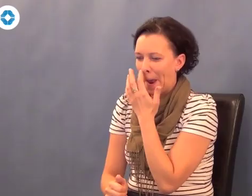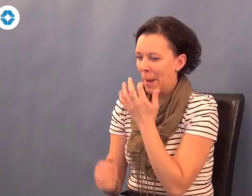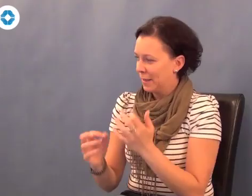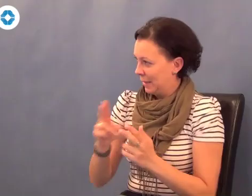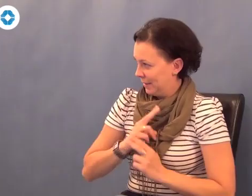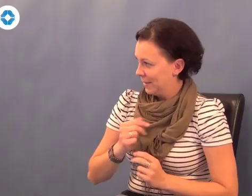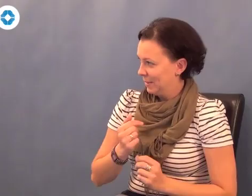Teraz ja?